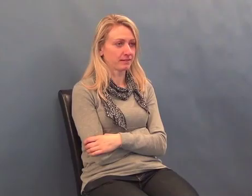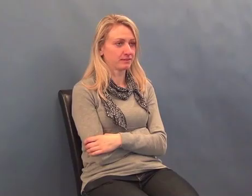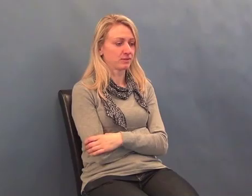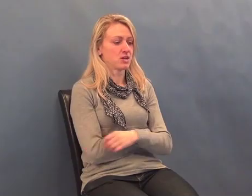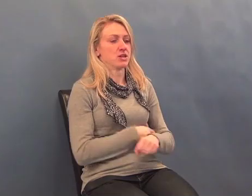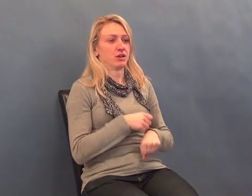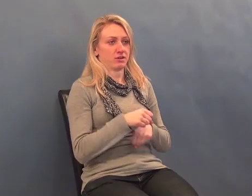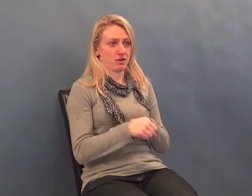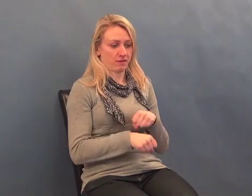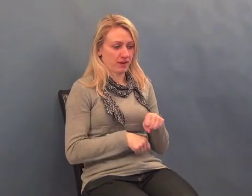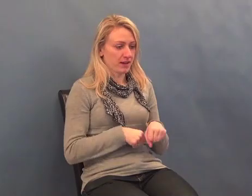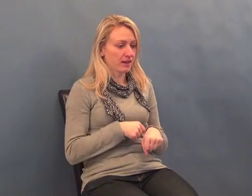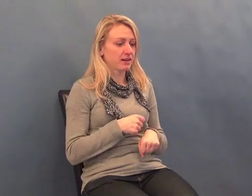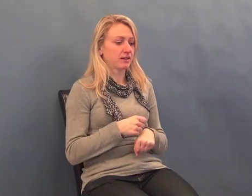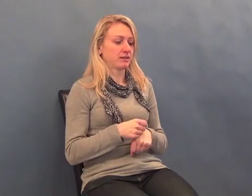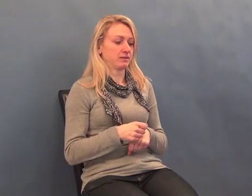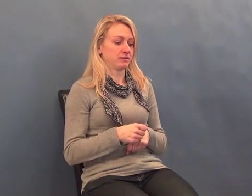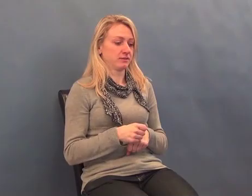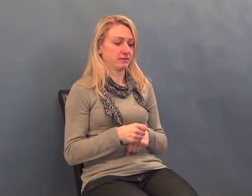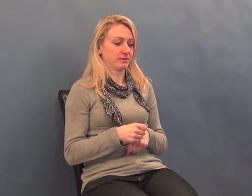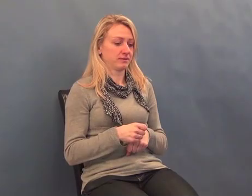Rower.